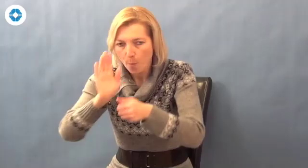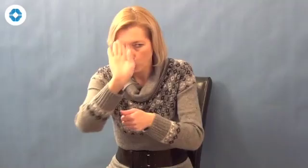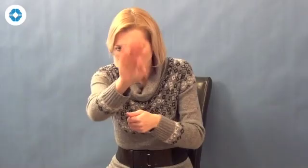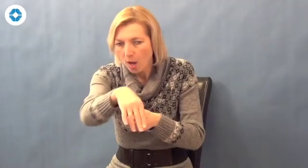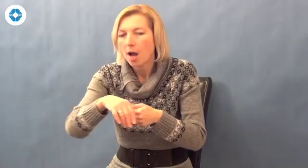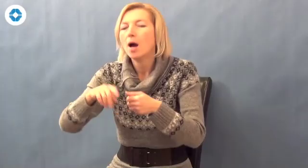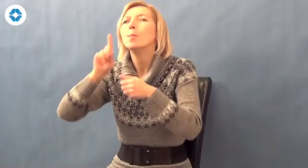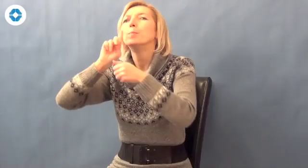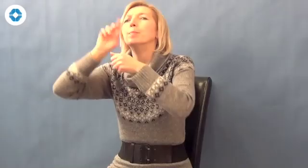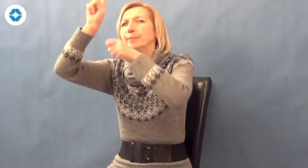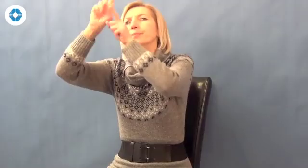A ten mężczyzna na drabinie zbiera gruszki.